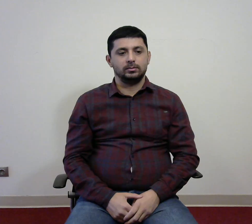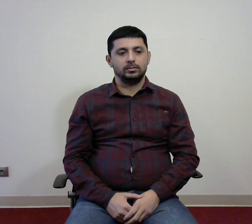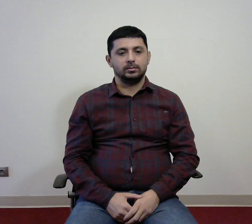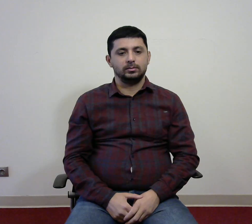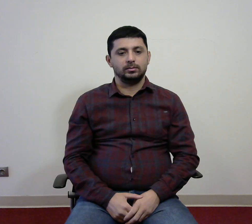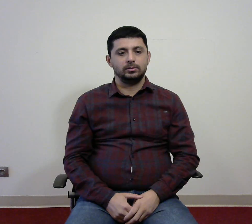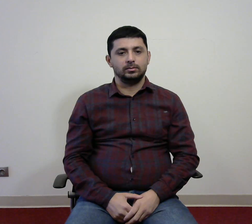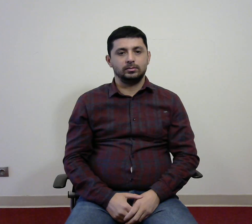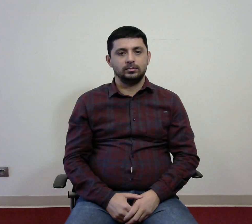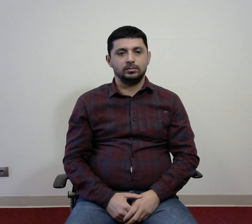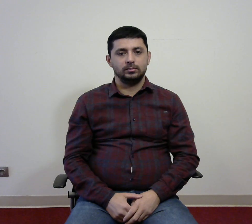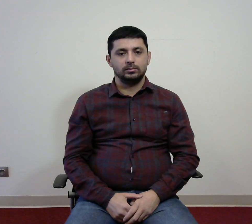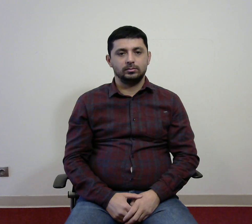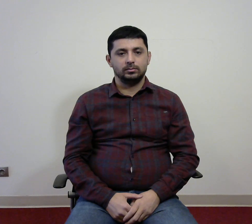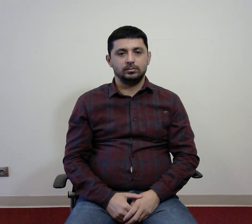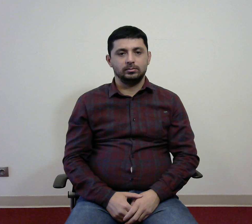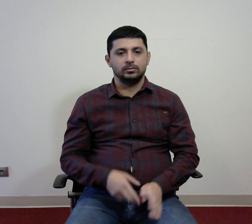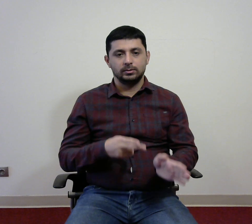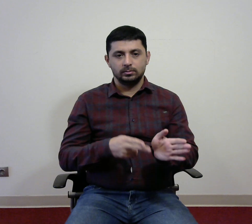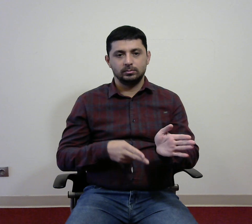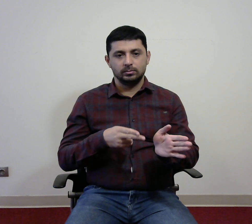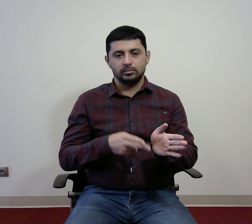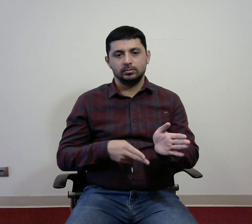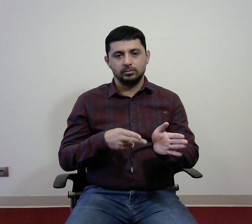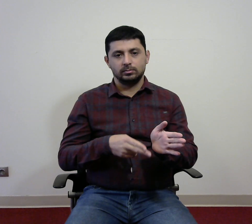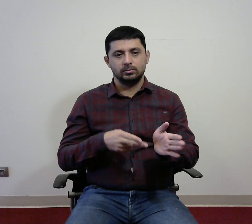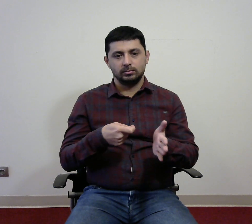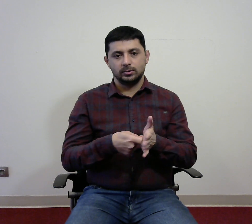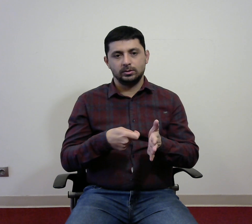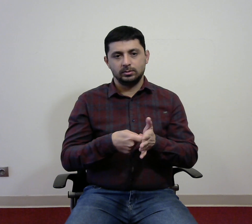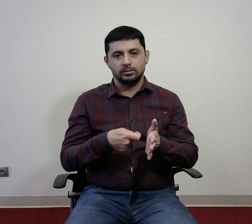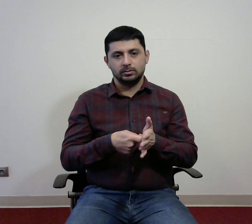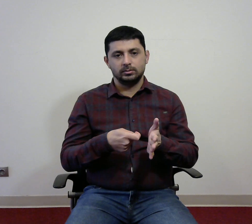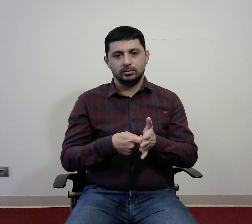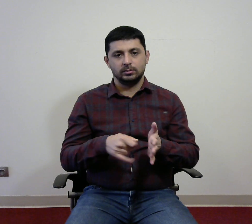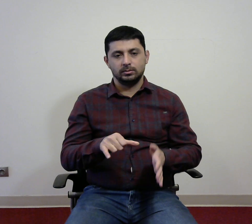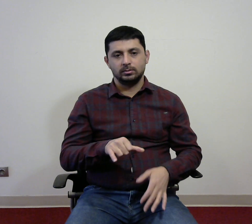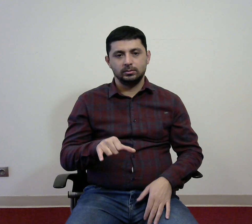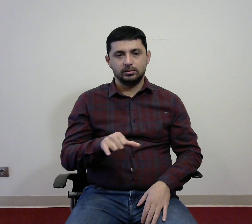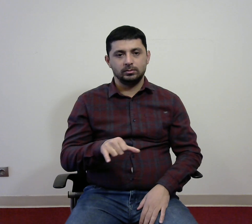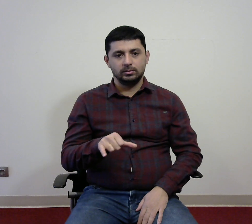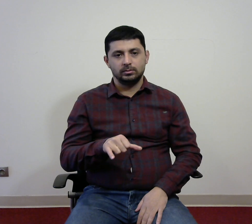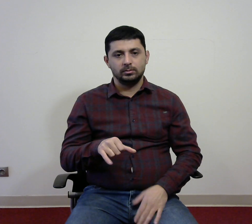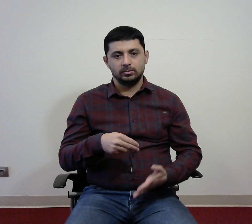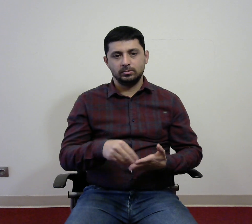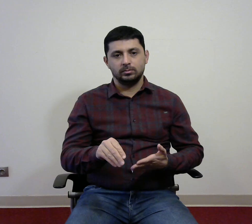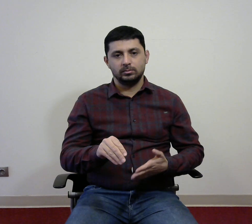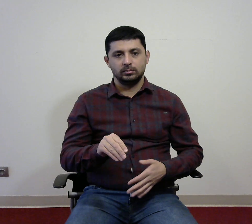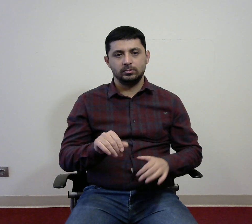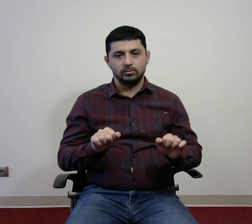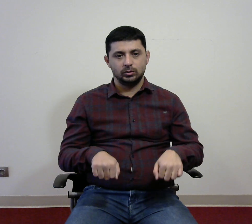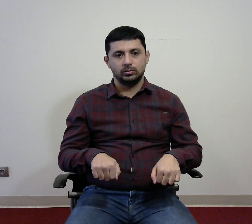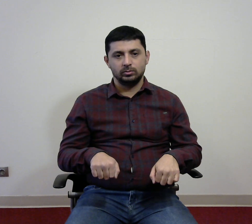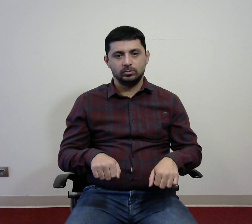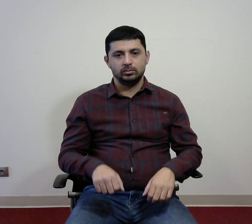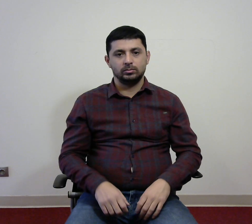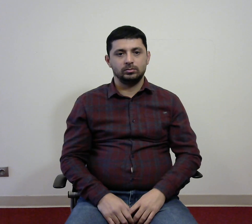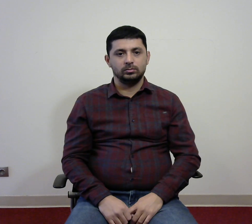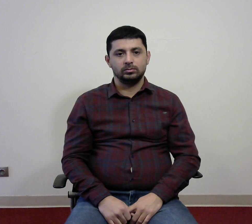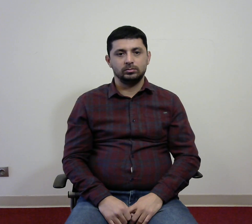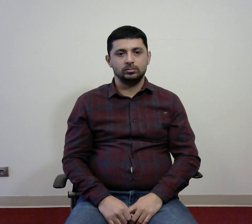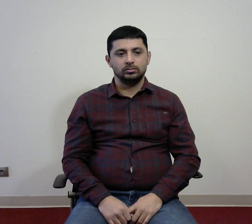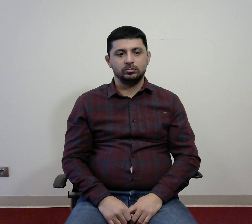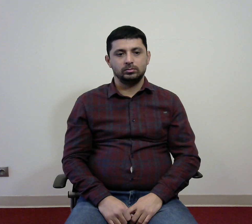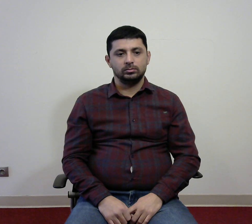Qatar biletini haradan almaq olar?